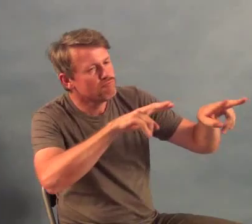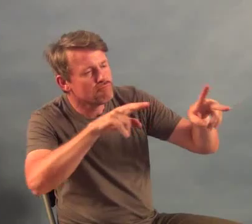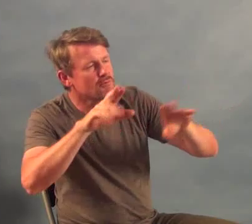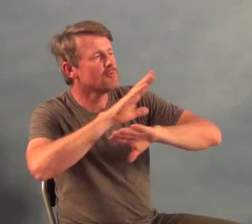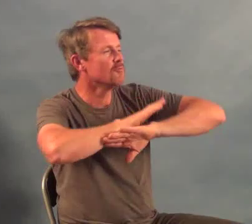Skończyli.